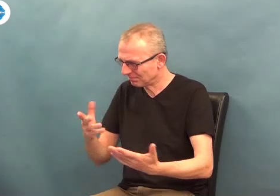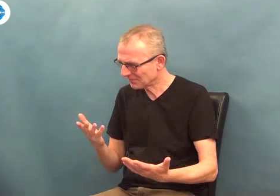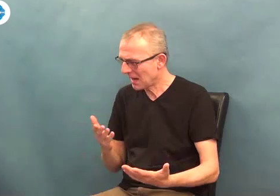A w sobotę...